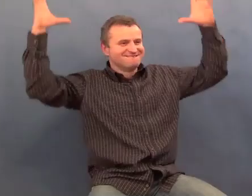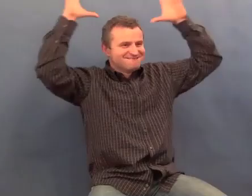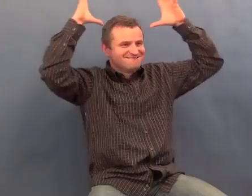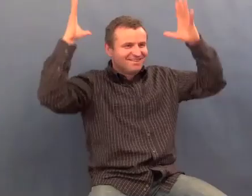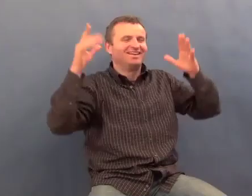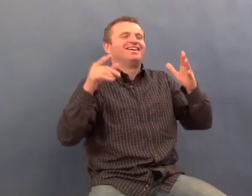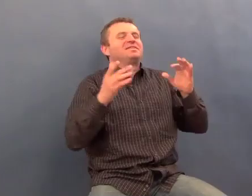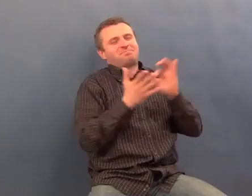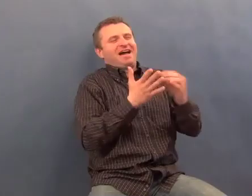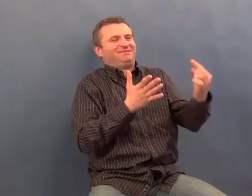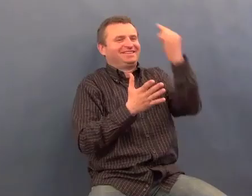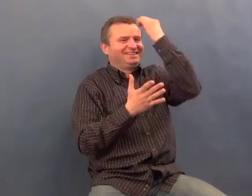Teraz to na pewno trafi w arbuz.